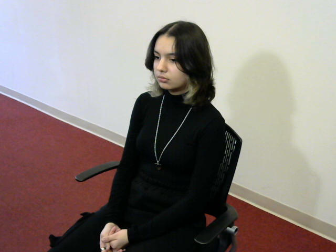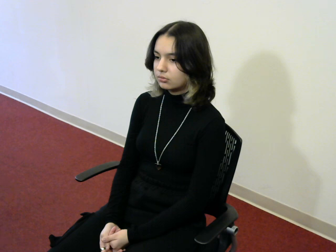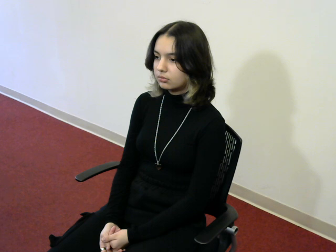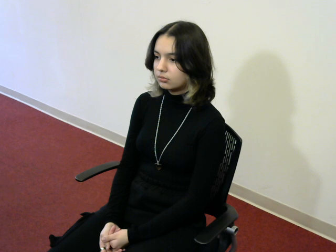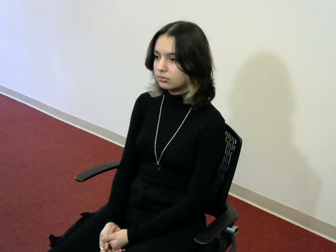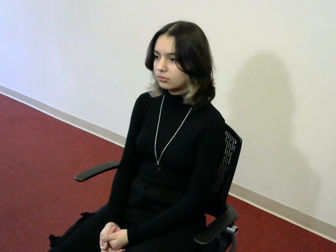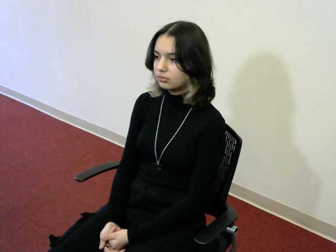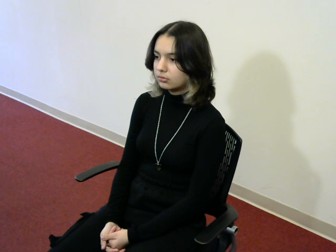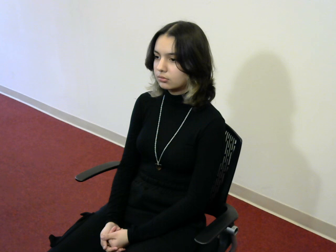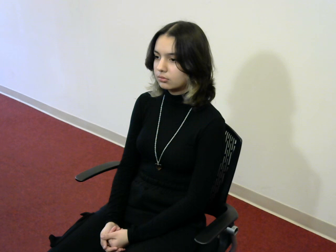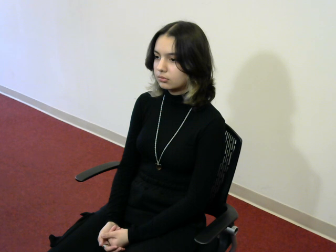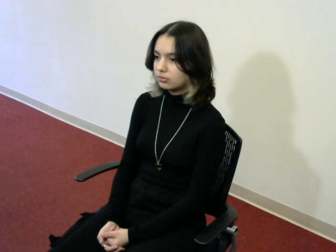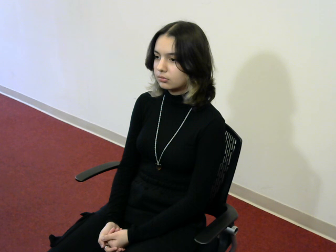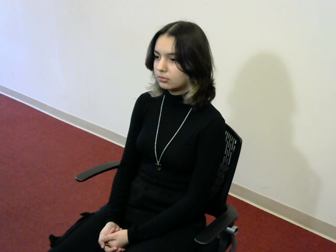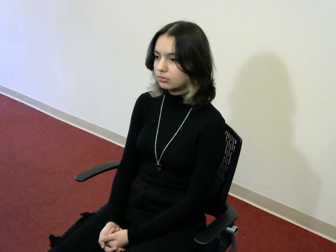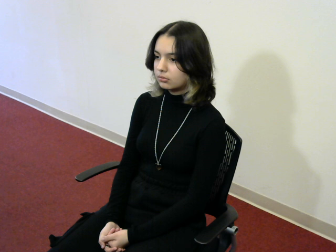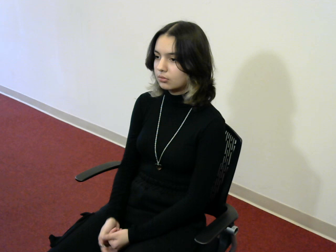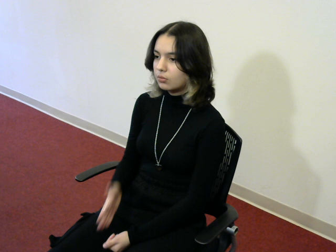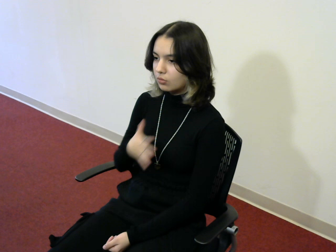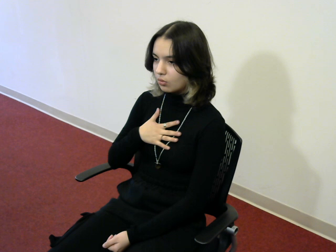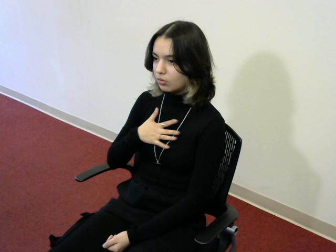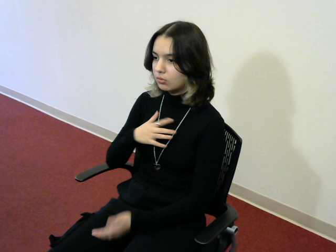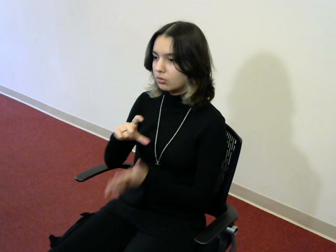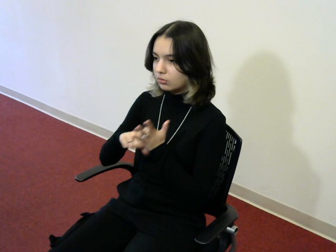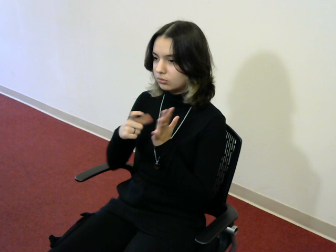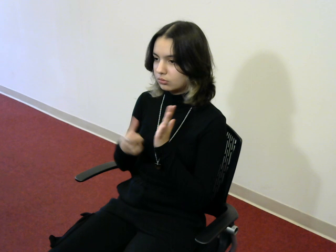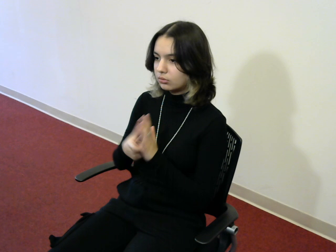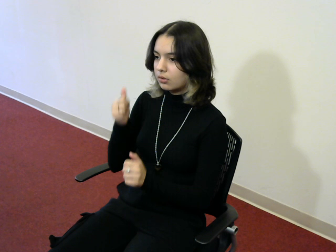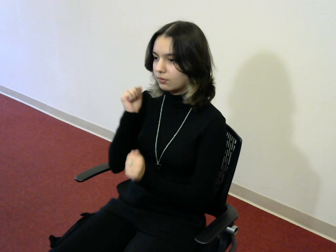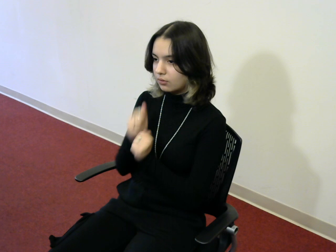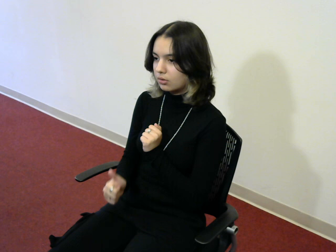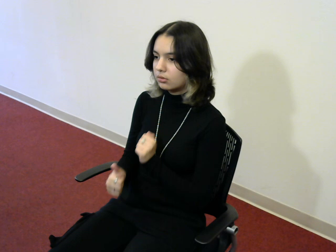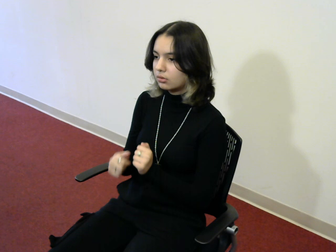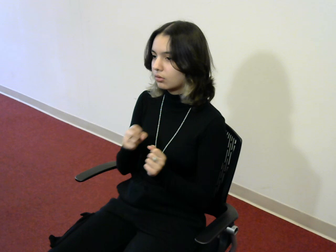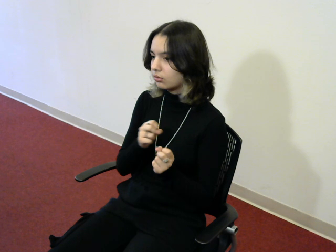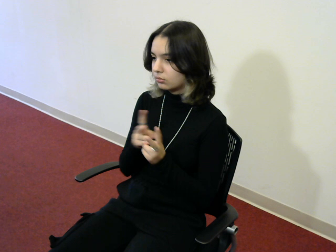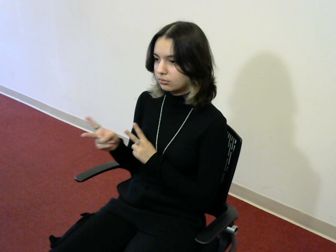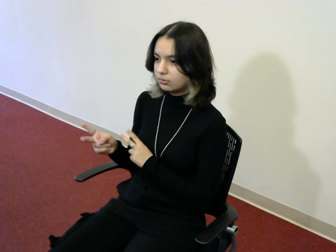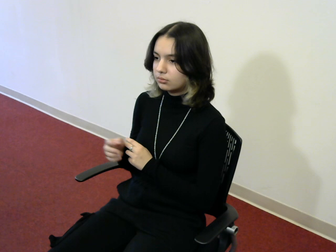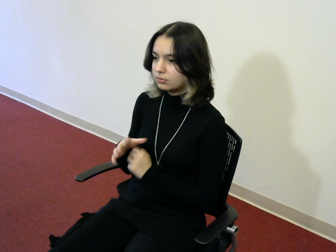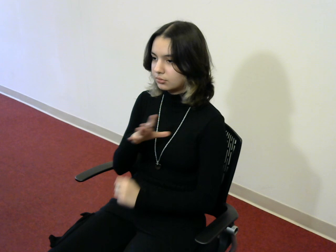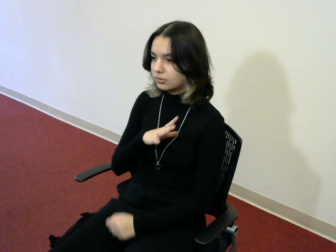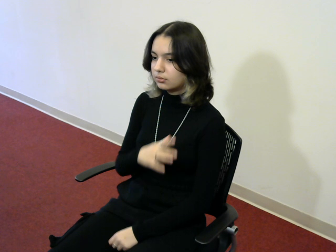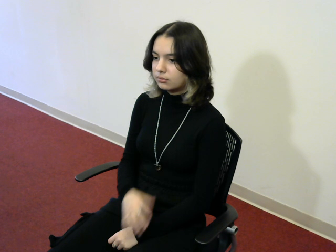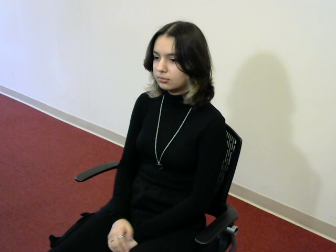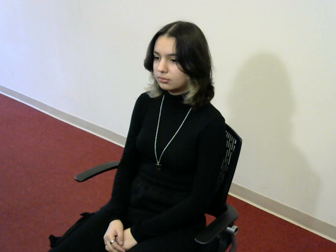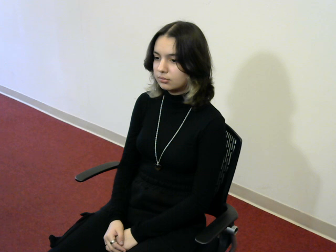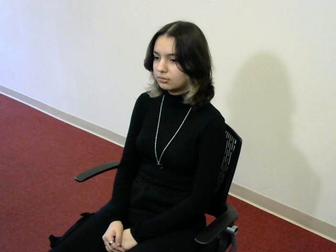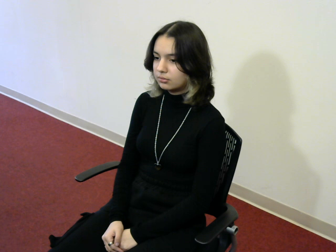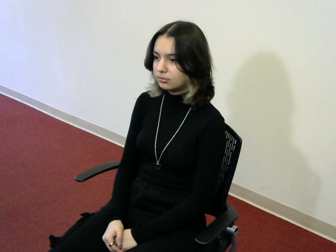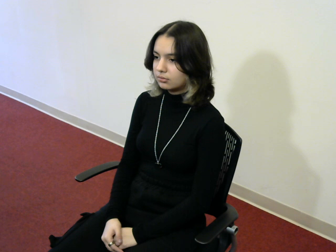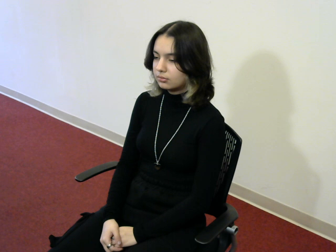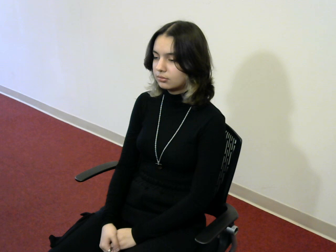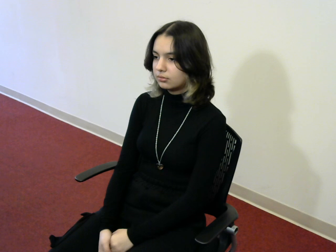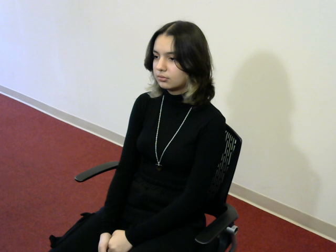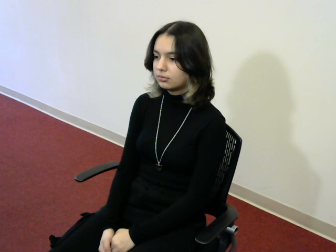Mənim otağım həmişə səliqəli olur